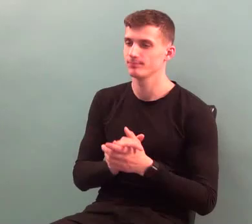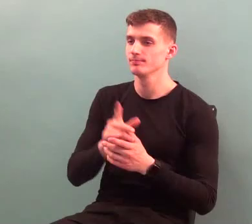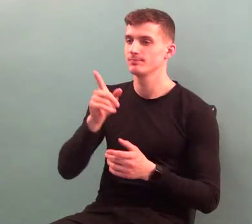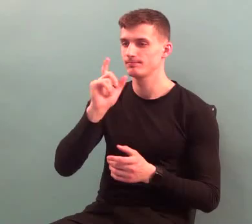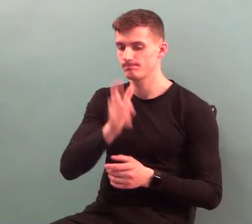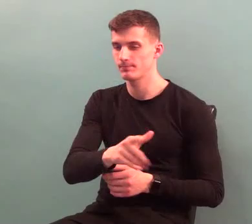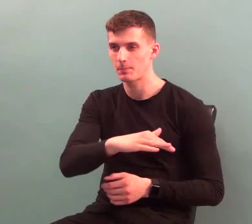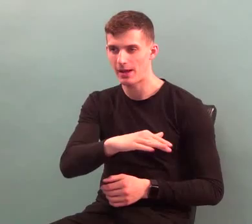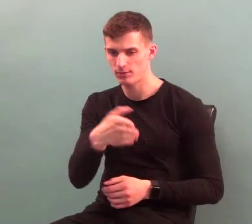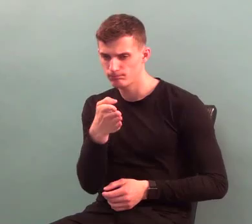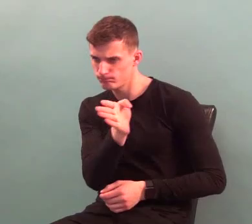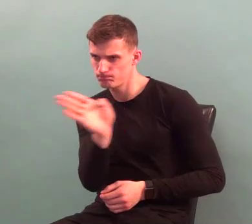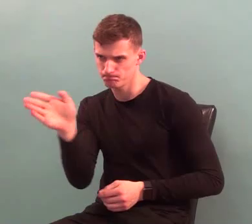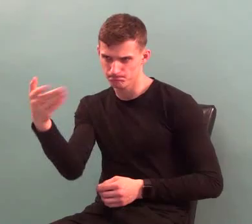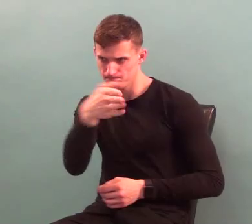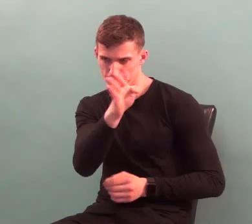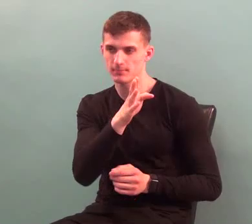...pokazuje małemu różne kierunki.